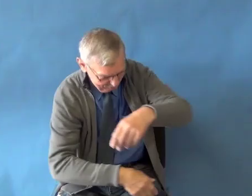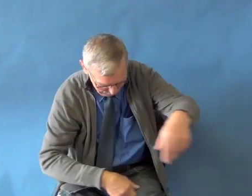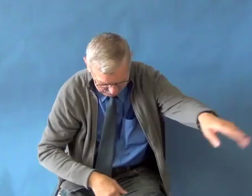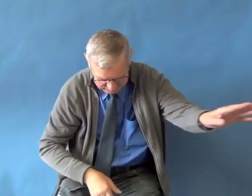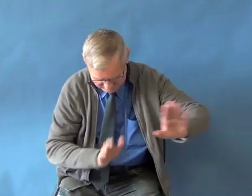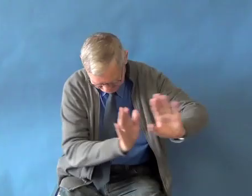To ta sprawa.